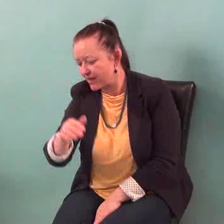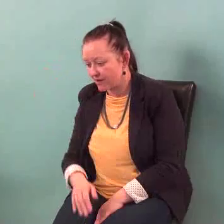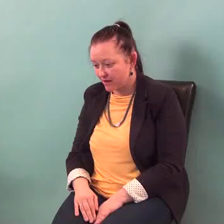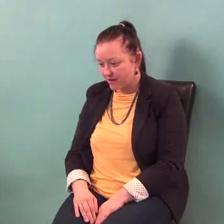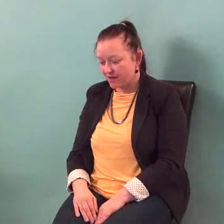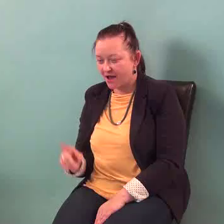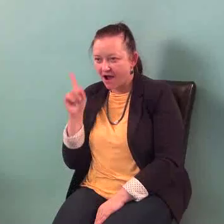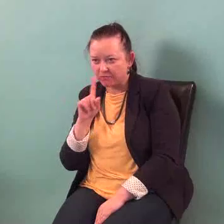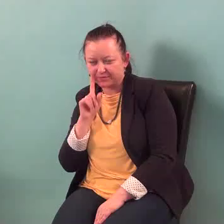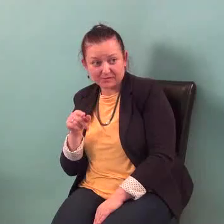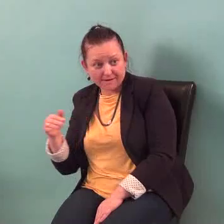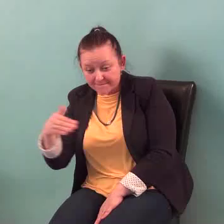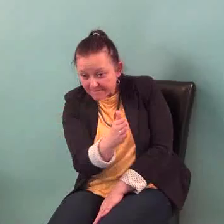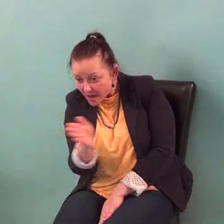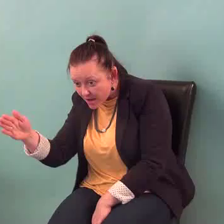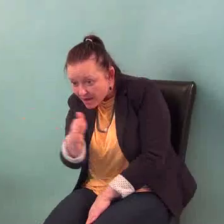Chłopak powtarza.